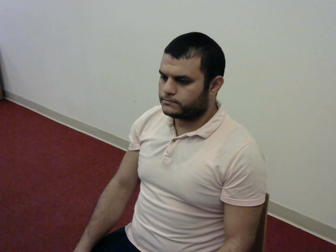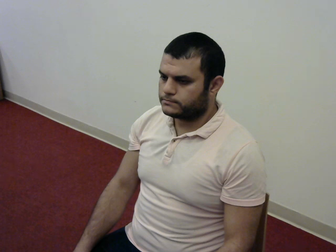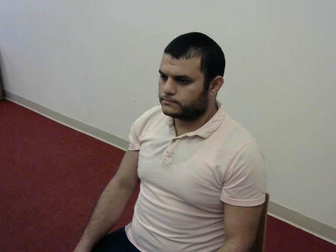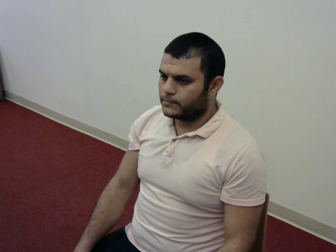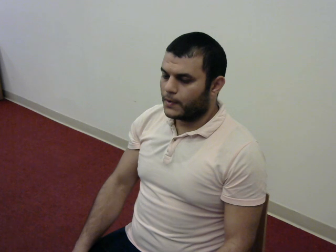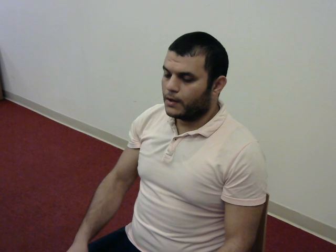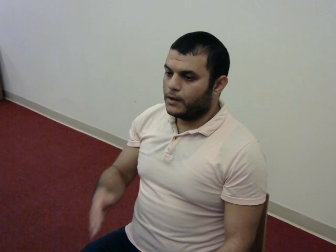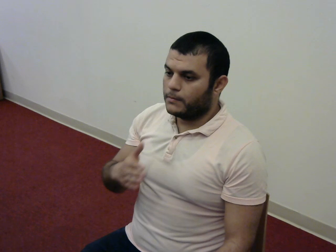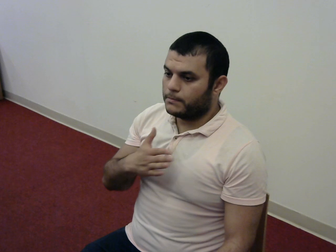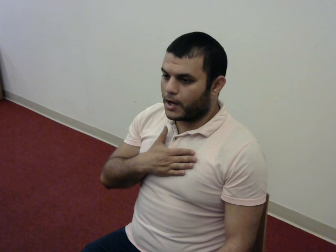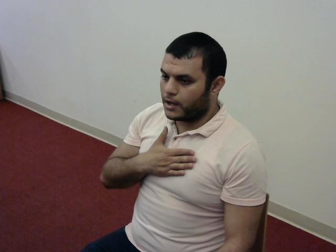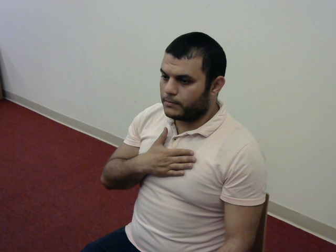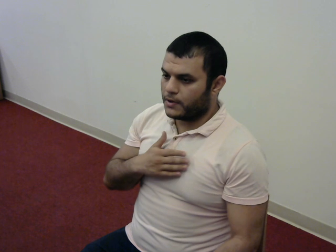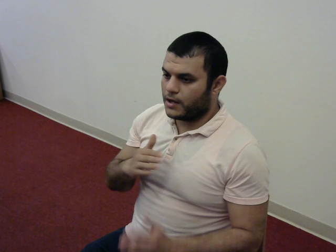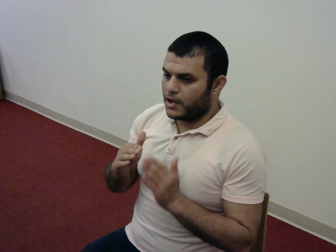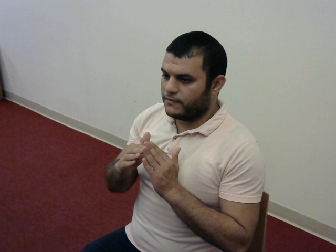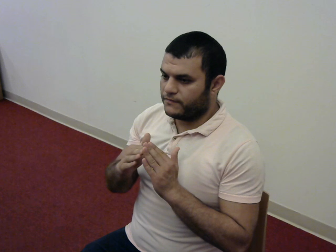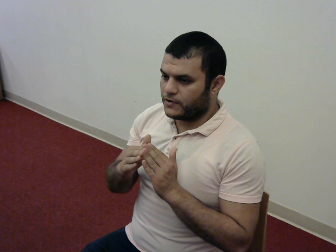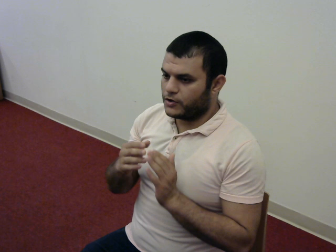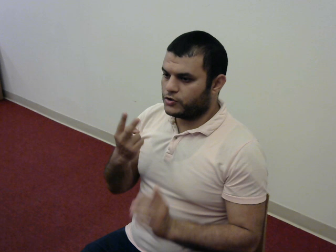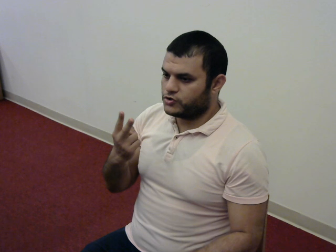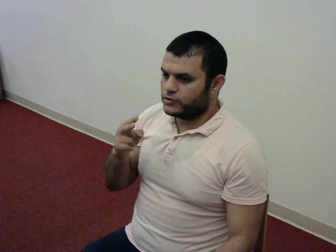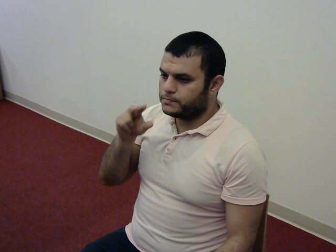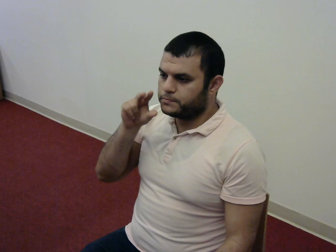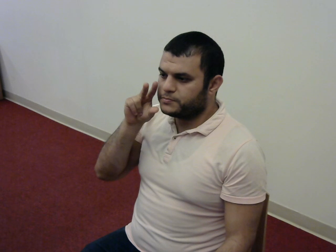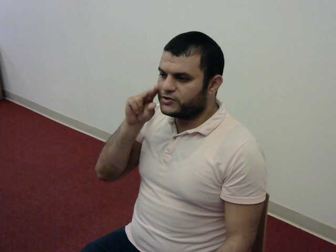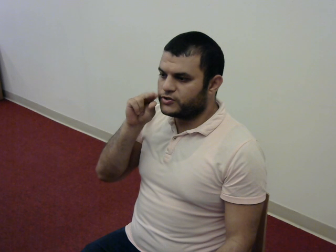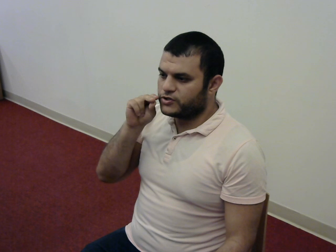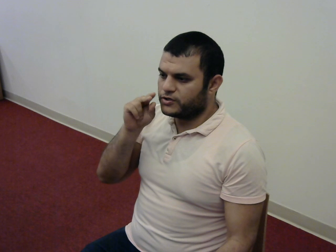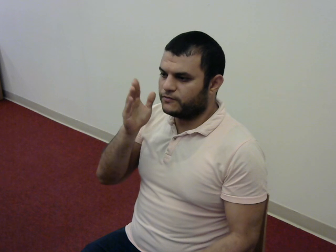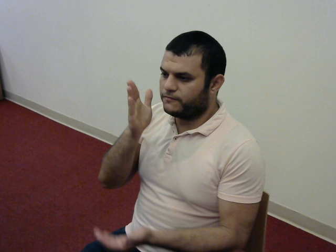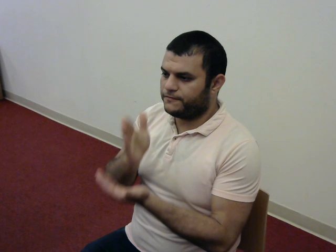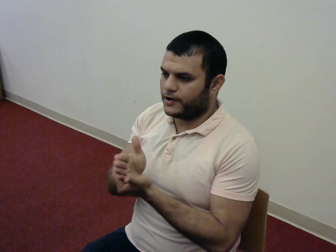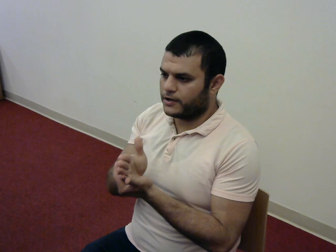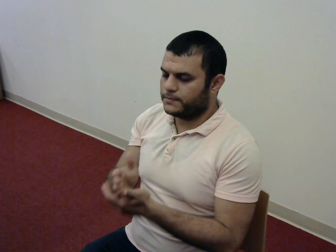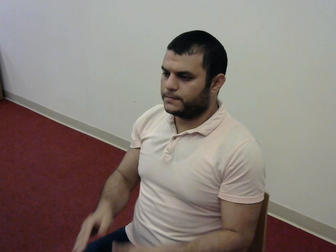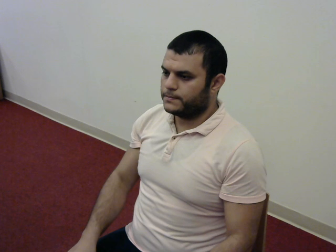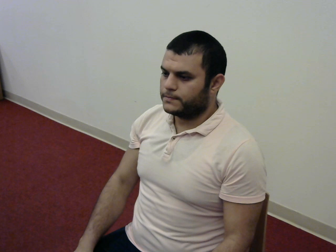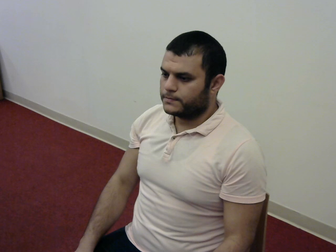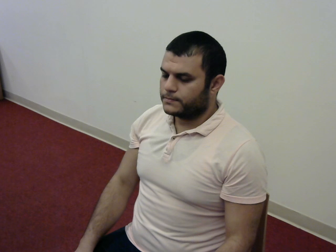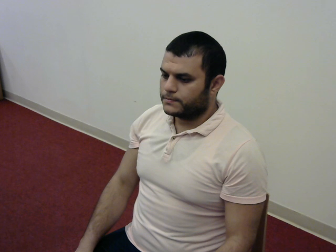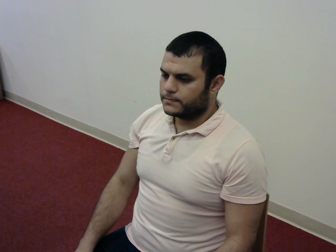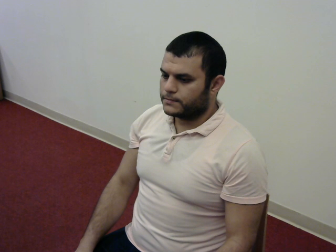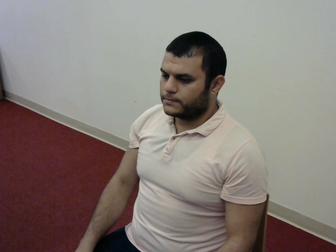Mənim evdə 2 pişiyim var